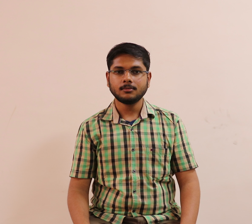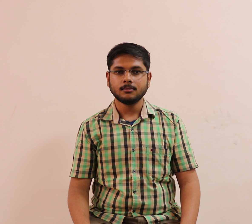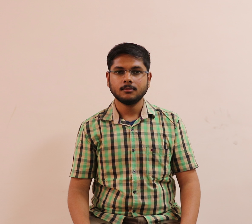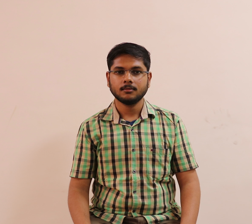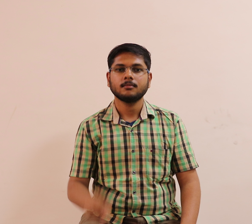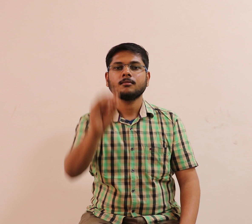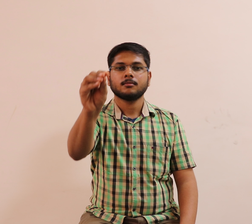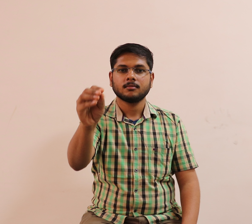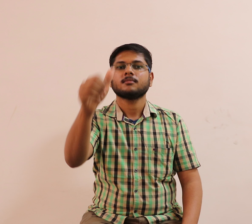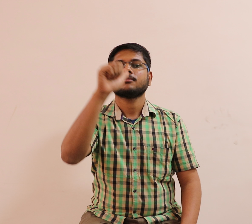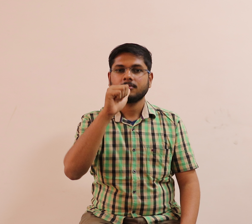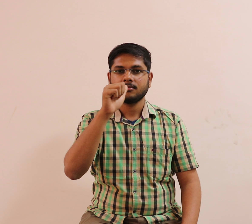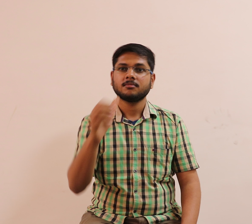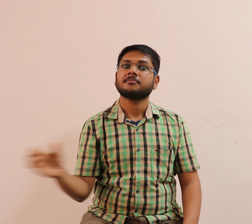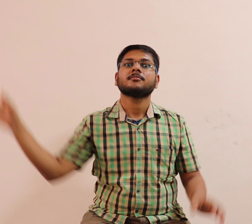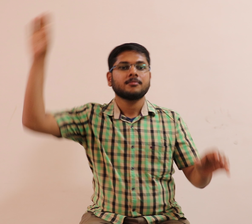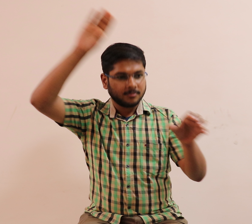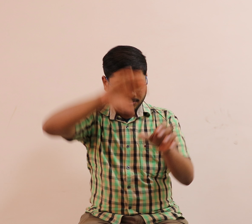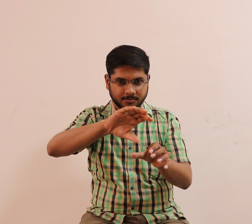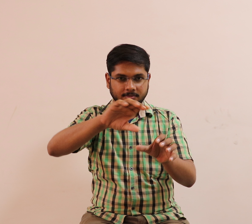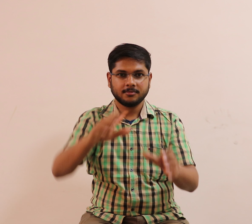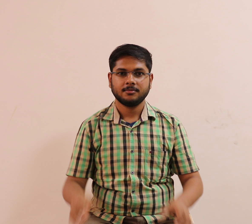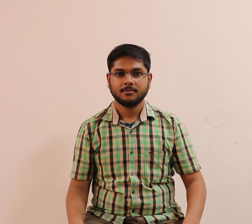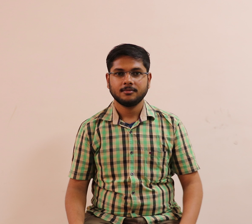pour some more water into the glass